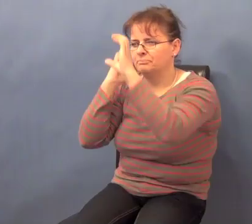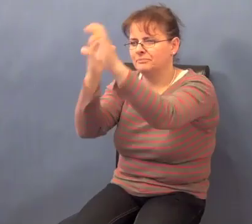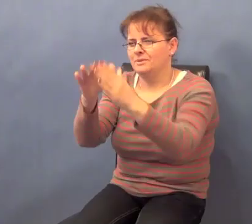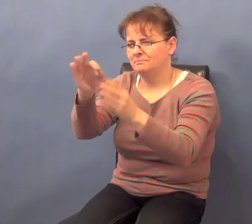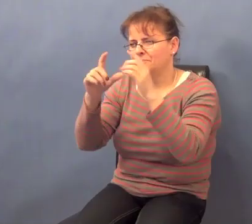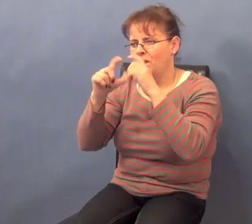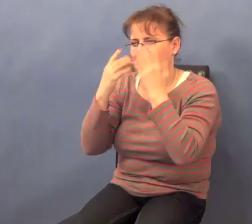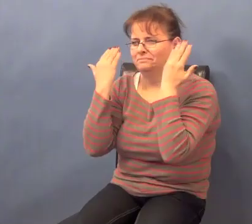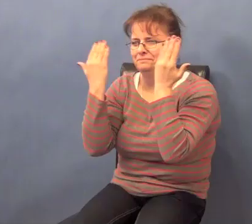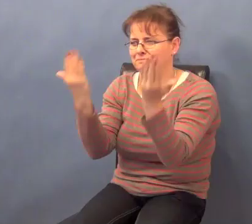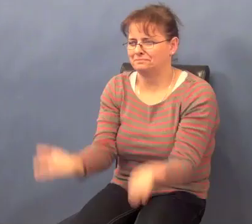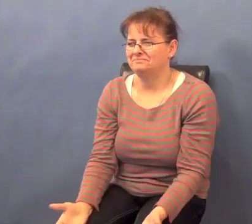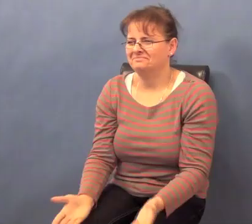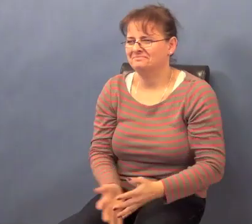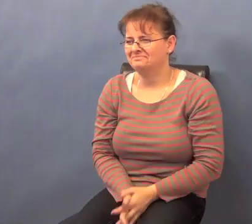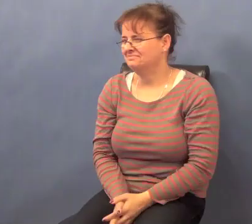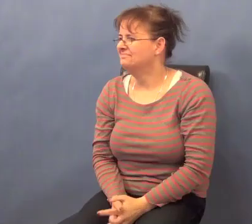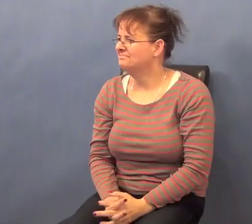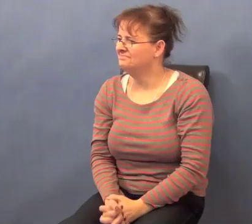Wjedzie do twojego bloku i twój blok przewróci się na ziemię.